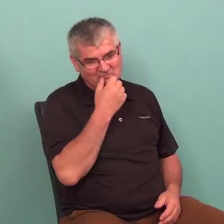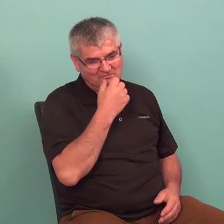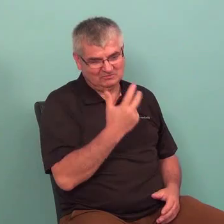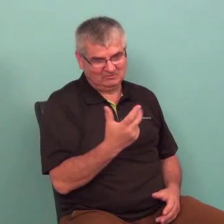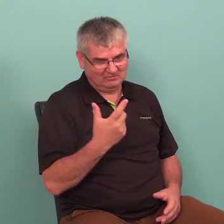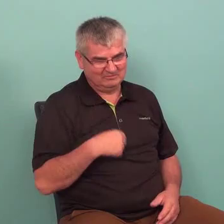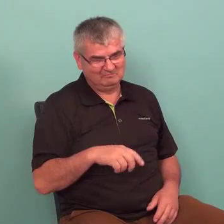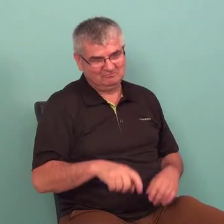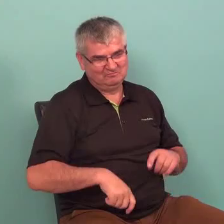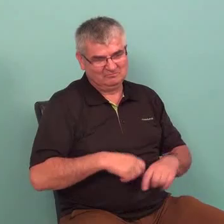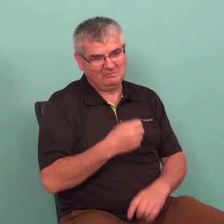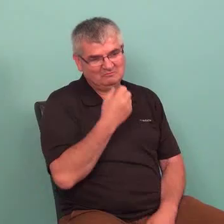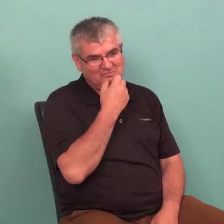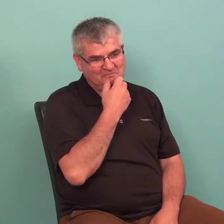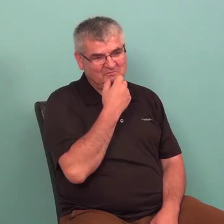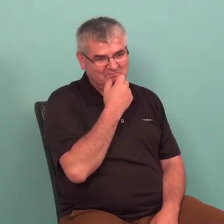Ci trzej idą i jedzą owoce.